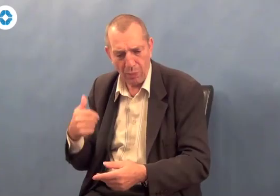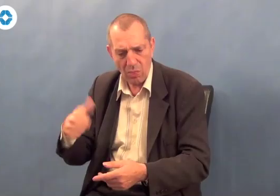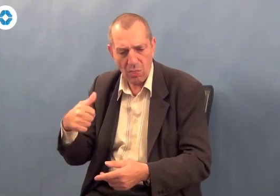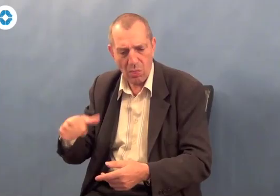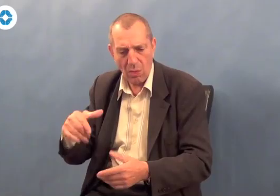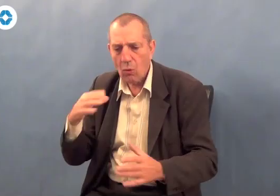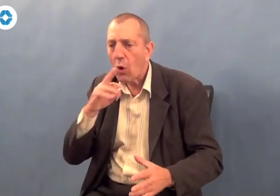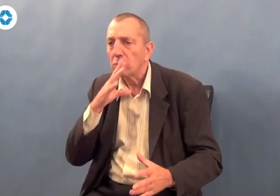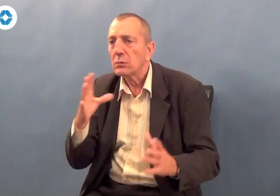Gdzie jest kosz?